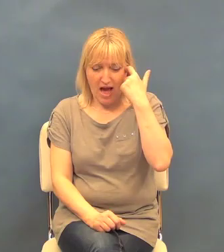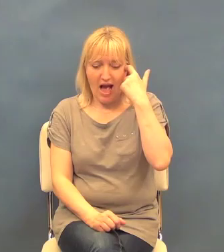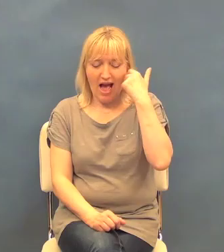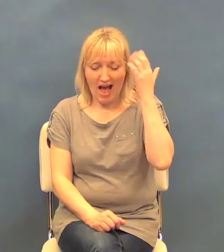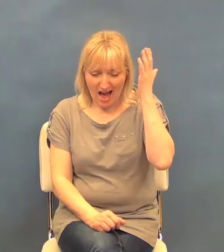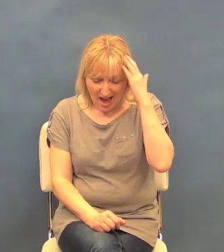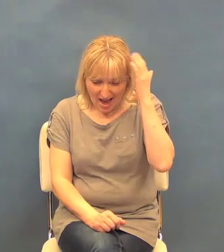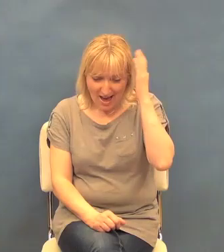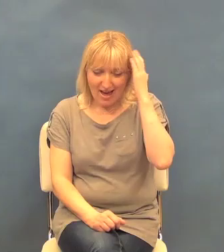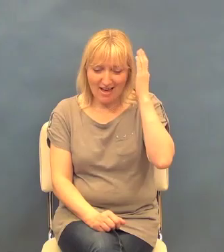A, wiem, wiem...